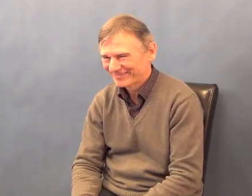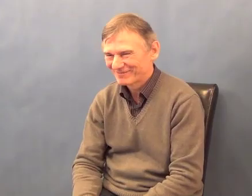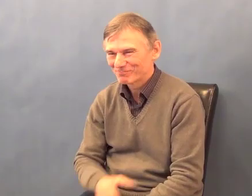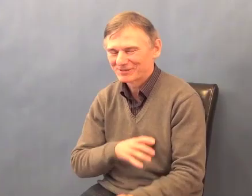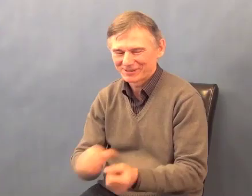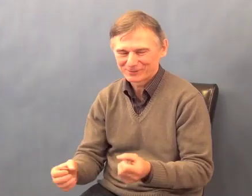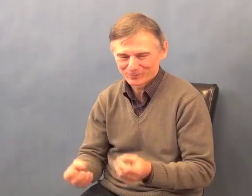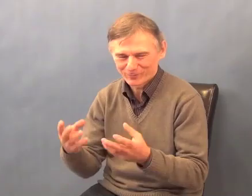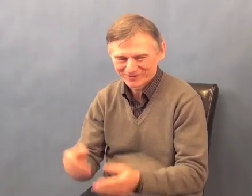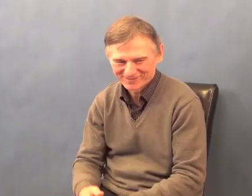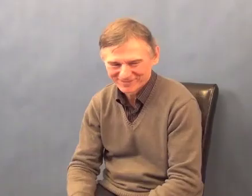Przestraszył się ducha.